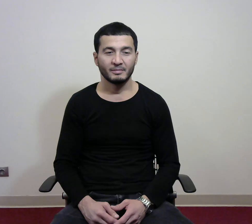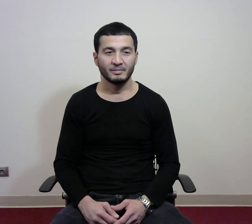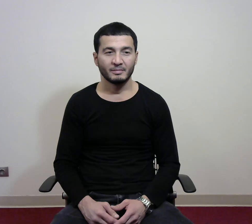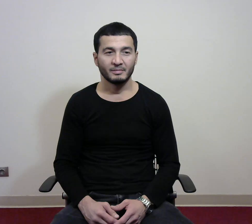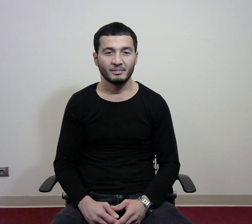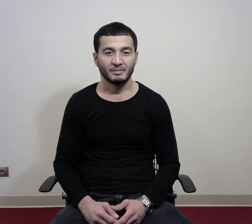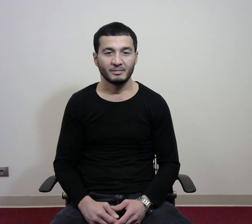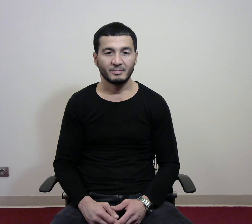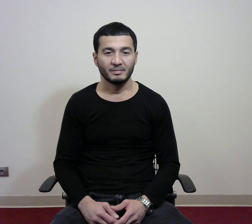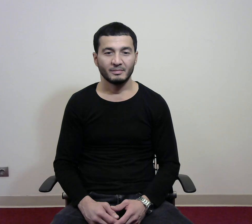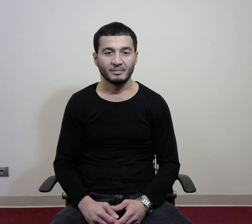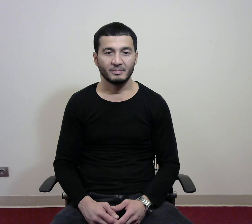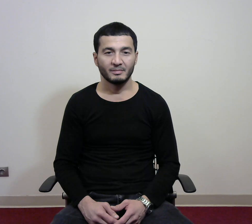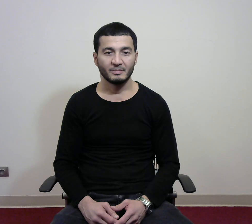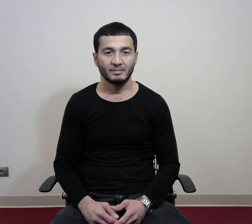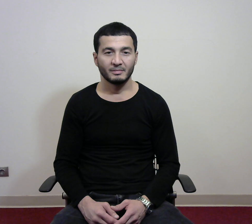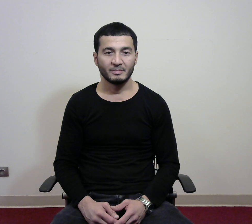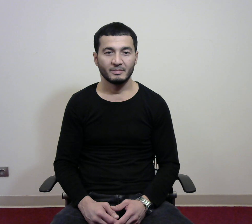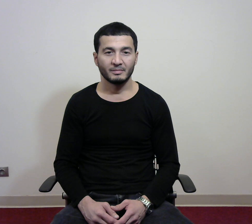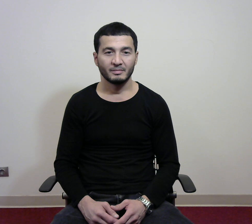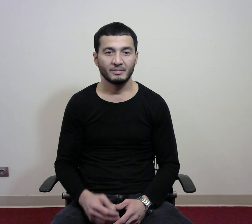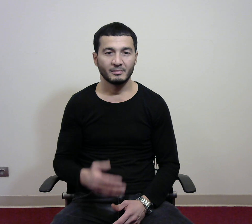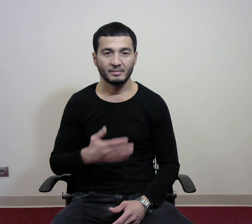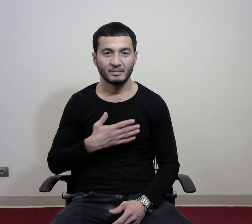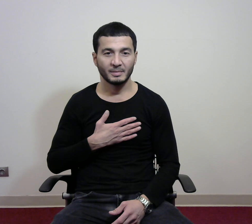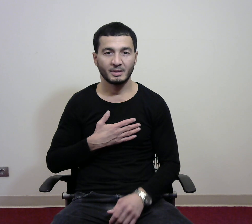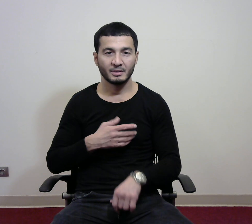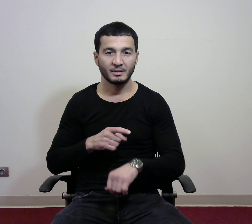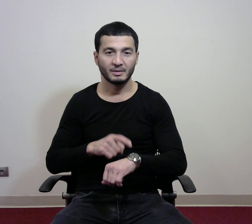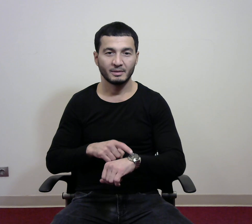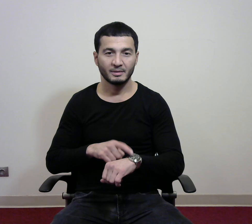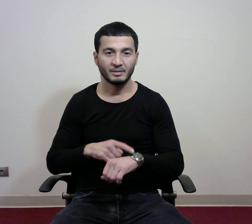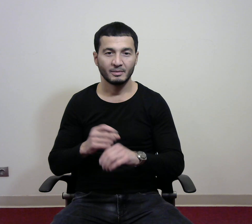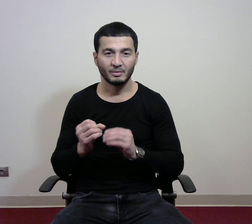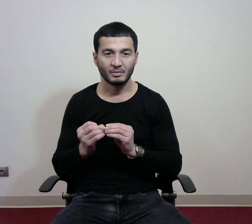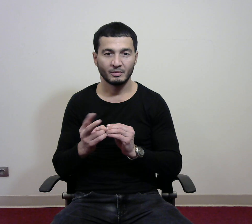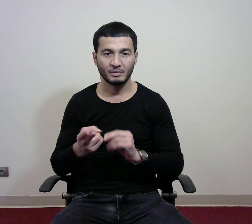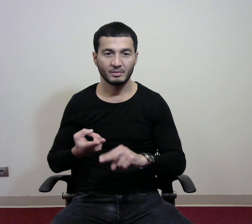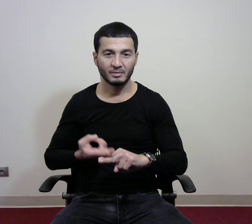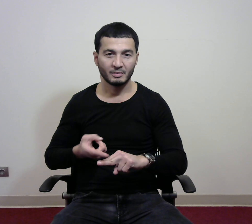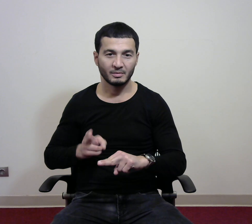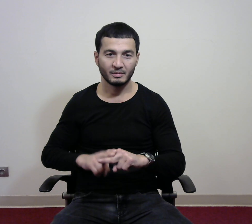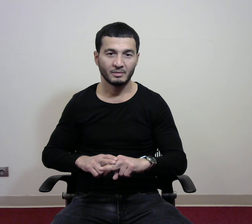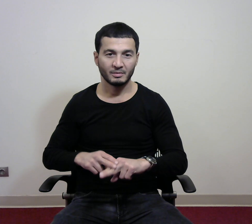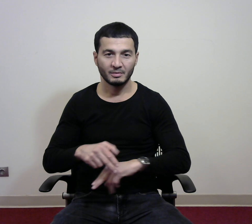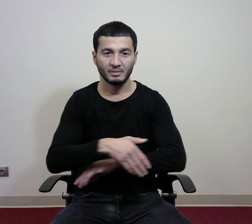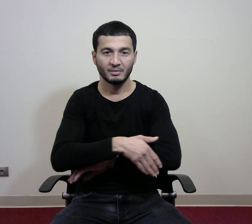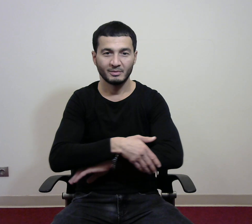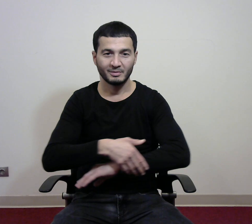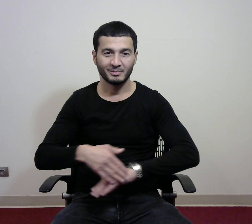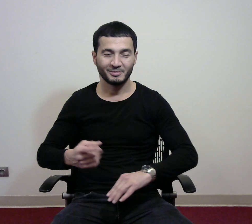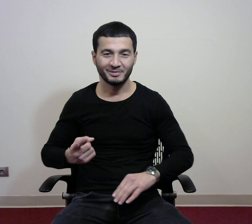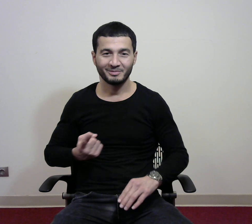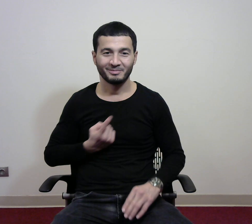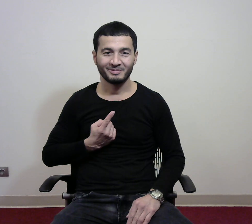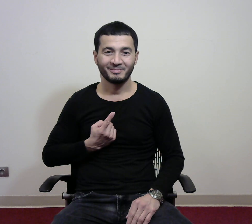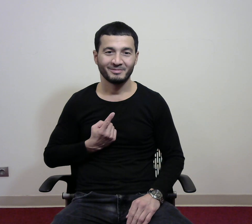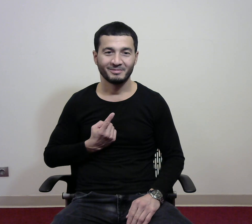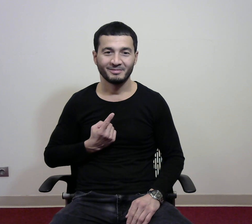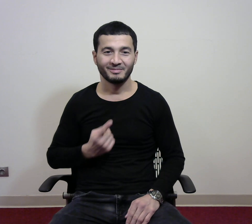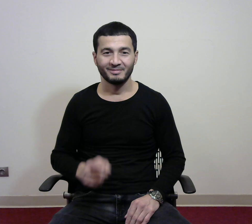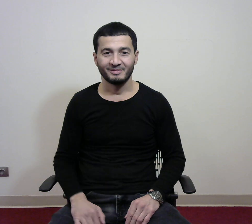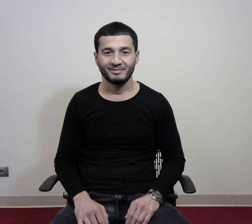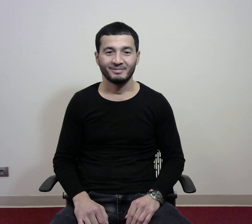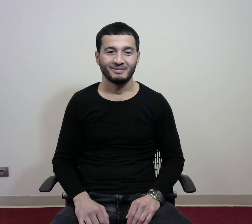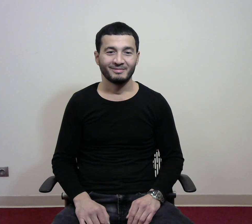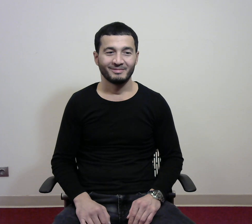Mən saat 12-də bu ünvanda olmalıyam